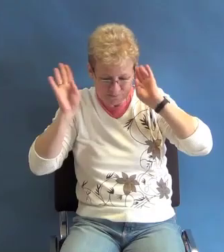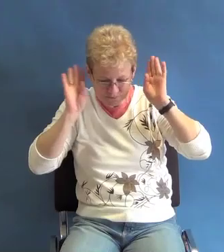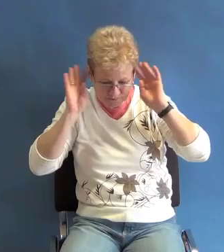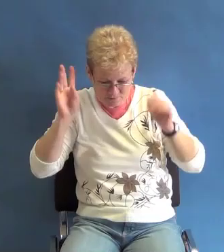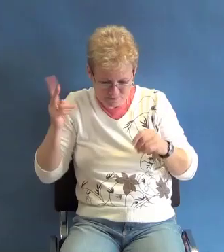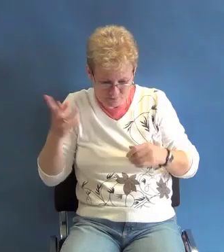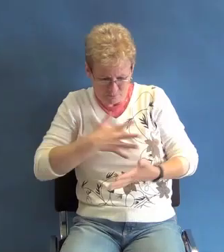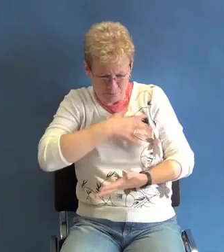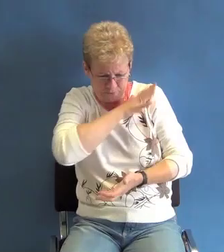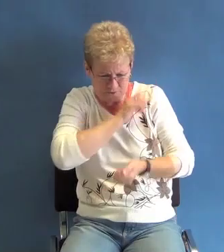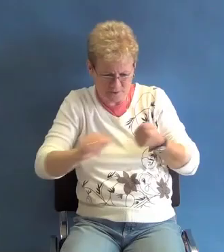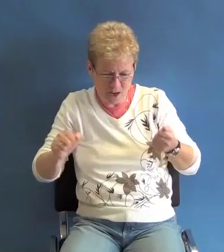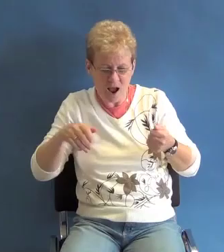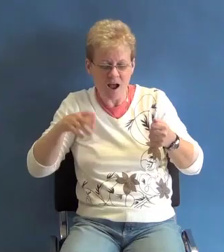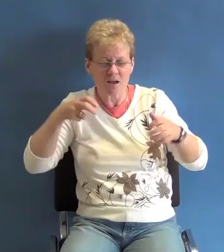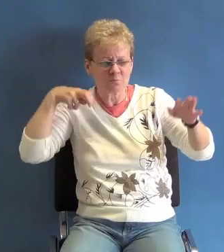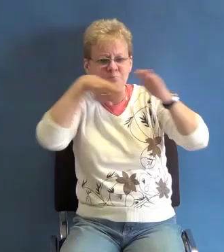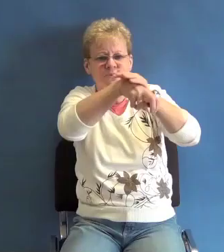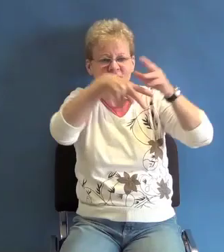A drugi, miś się wystrasza.